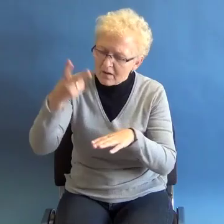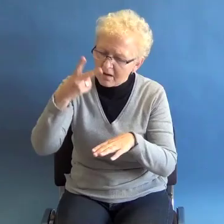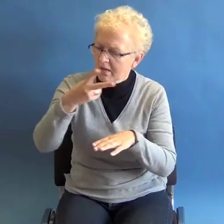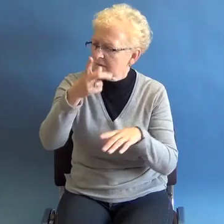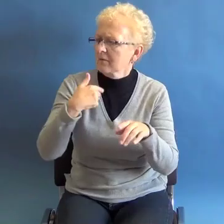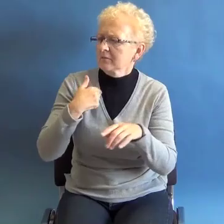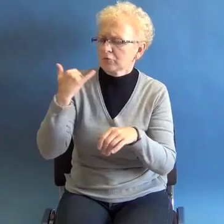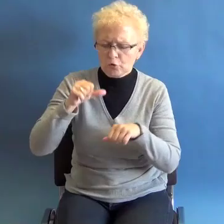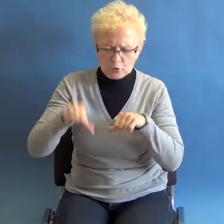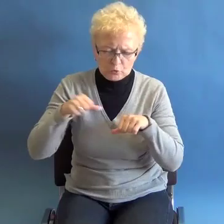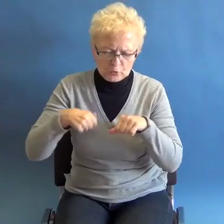Ja jeździłam co roku.